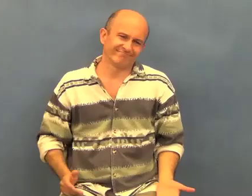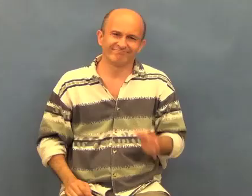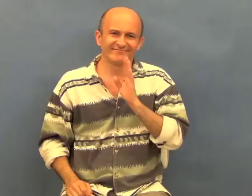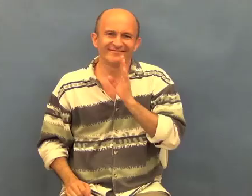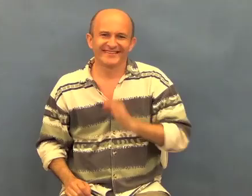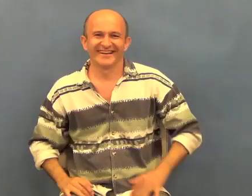Chyba.